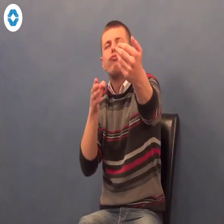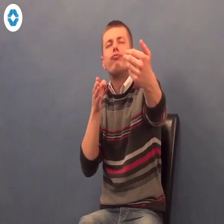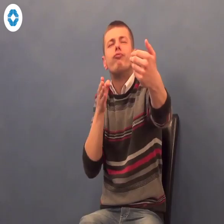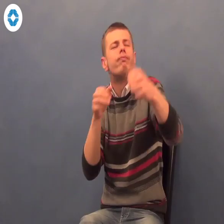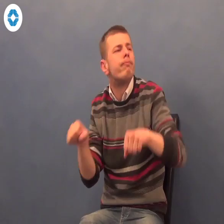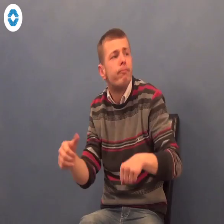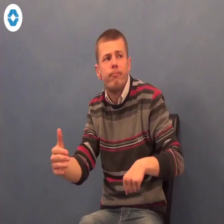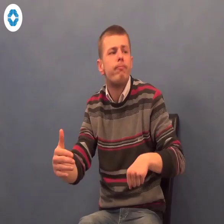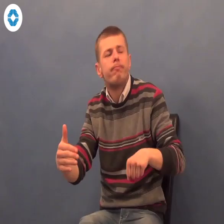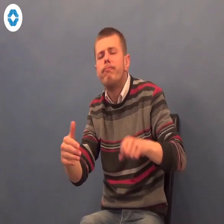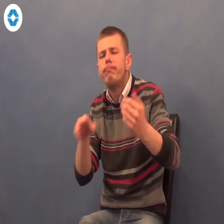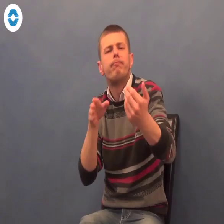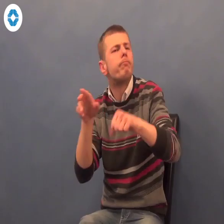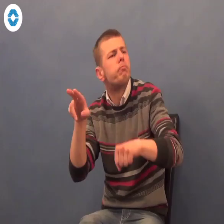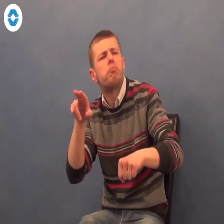Chłopak jedzie, jednocześnie trzyma pojemnik i patrzy na nią, mijając ją.